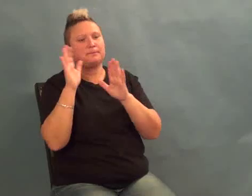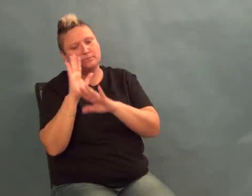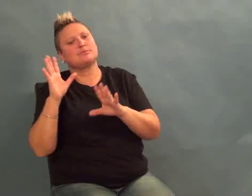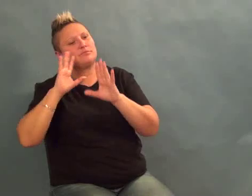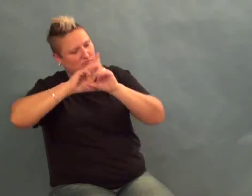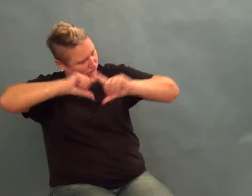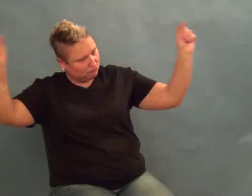Wszyscy się rozchodzą.